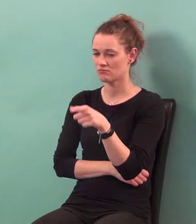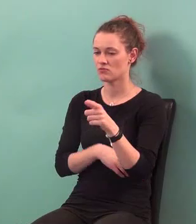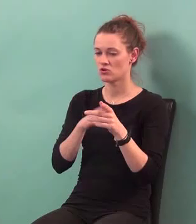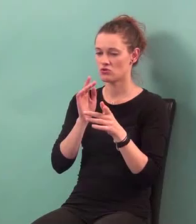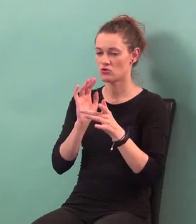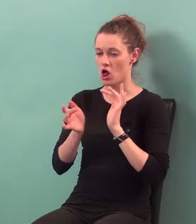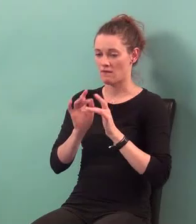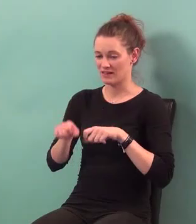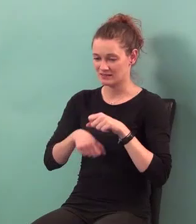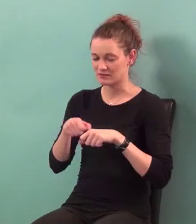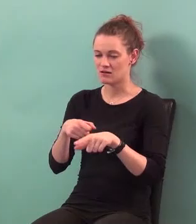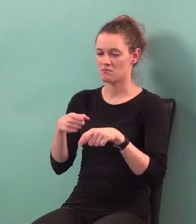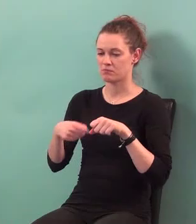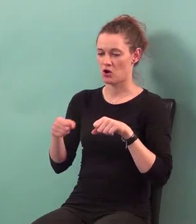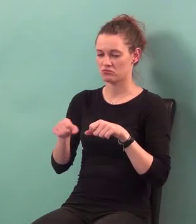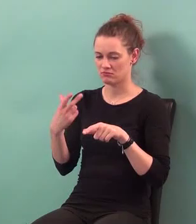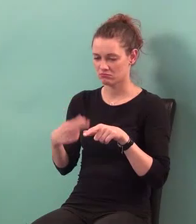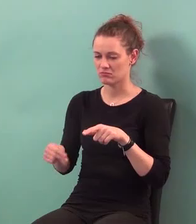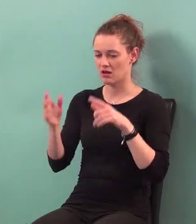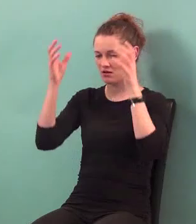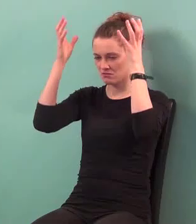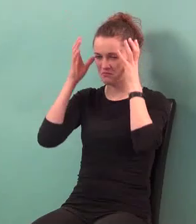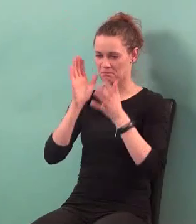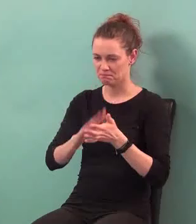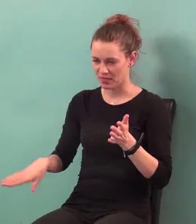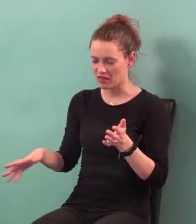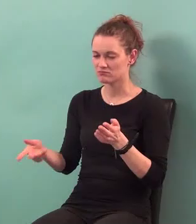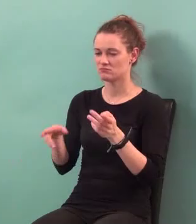Jest rower, a motor nie, bo nie ma kasku.